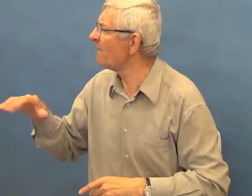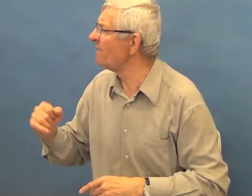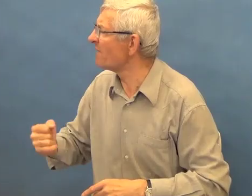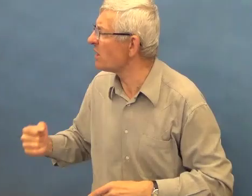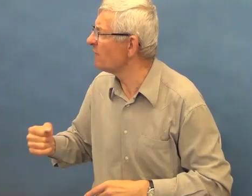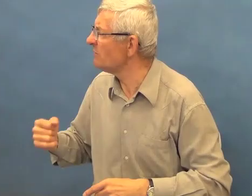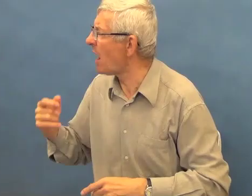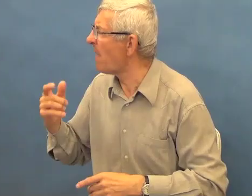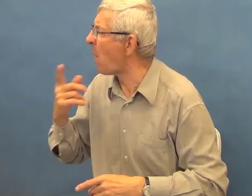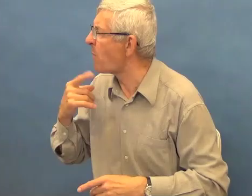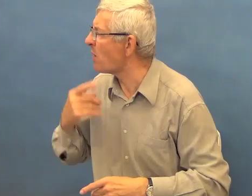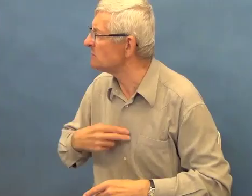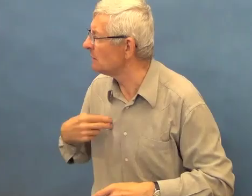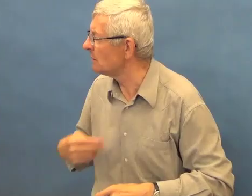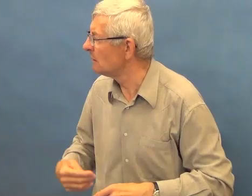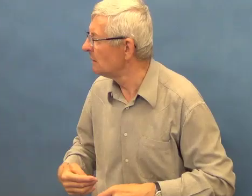Województwo Małopolskie.